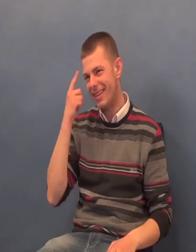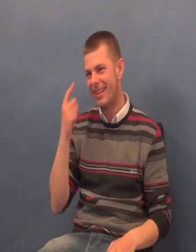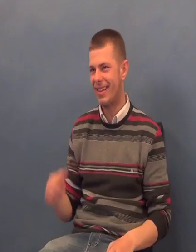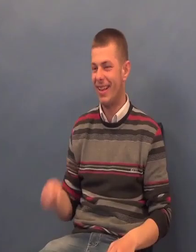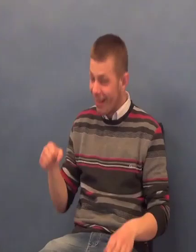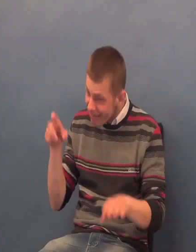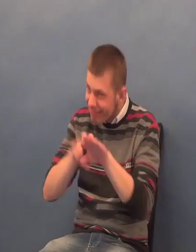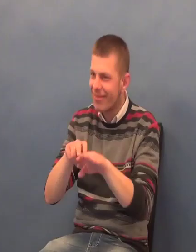A to trzeba wsiadać do samochodu.